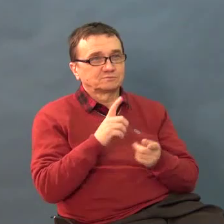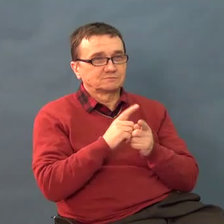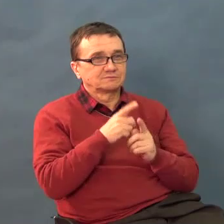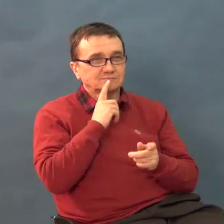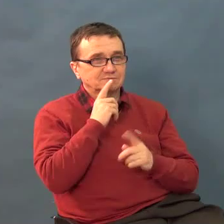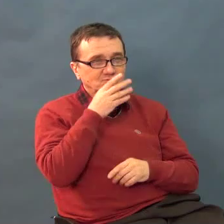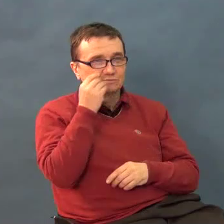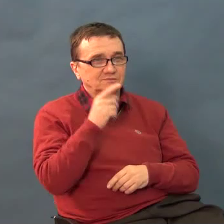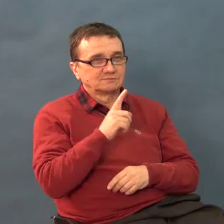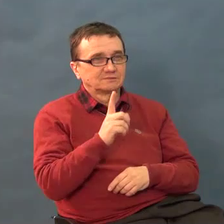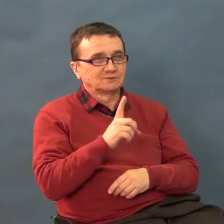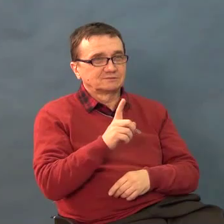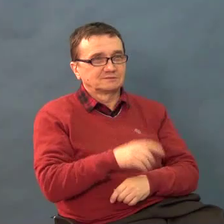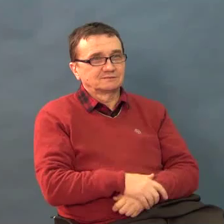Spotkajmy się i porozmawiajmy z przyjemnością przez godzinę.